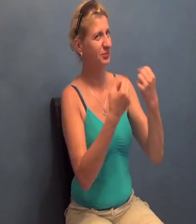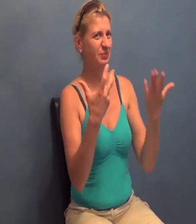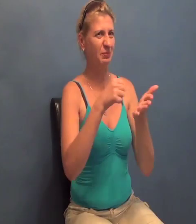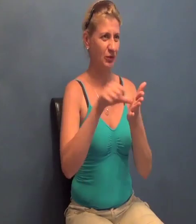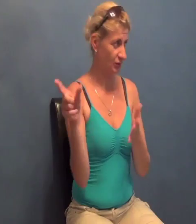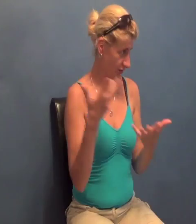"- Chcesz się tak umówić?"